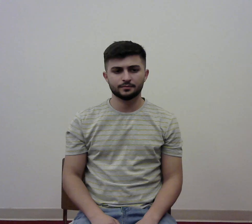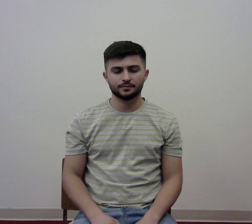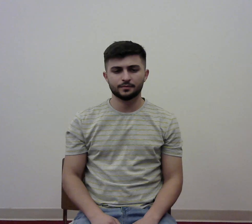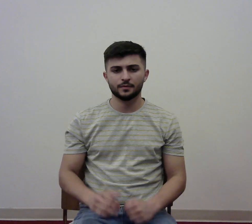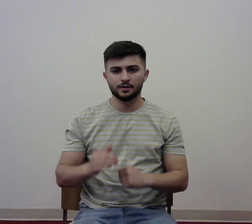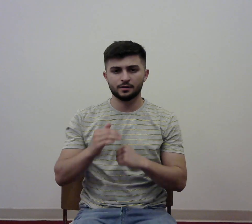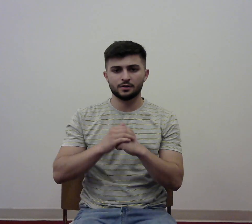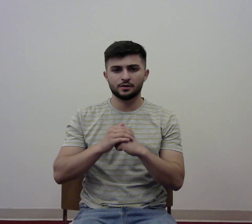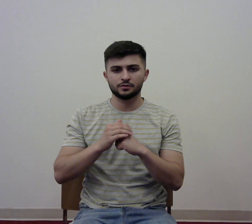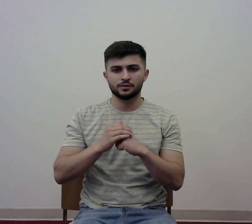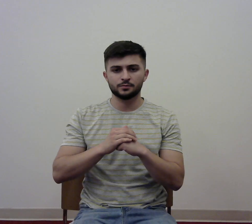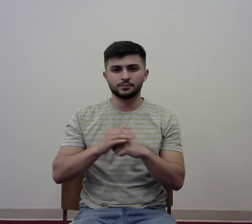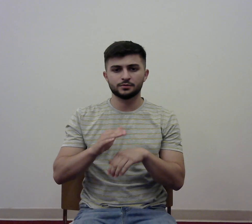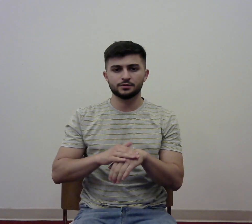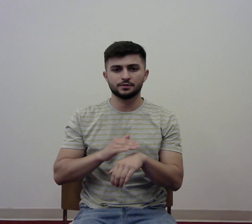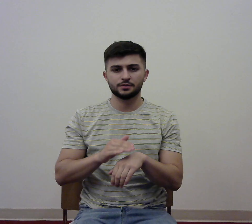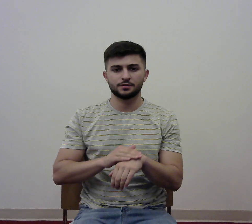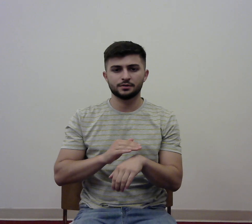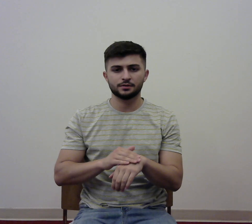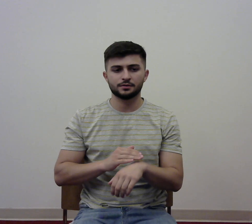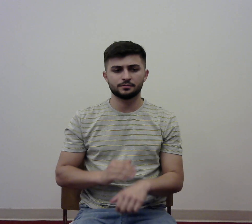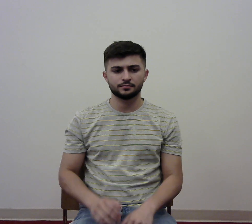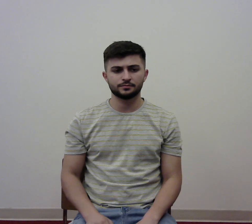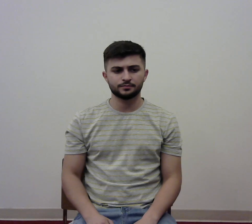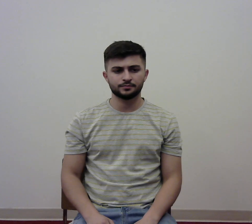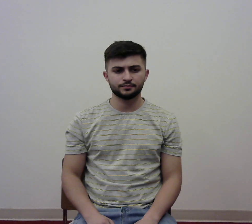Axşamınız xeyir